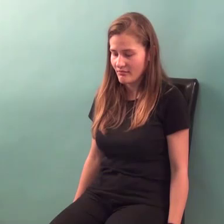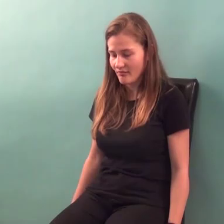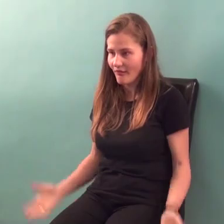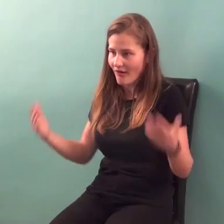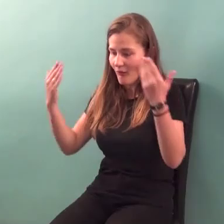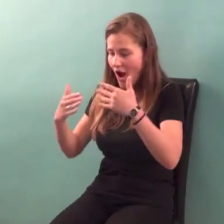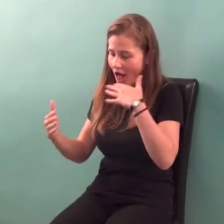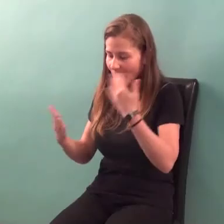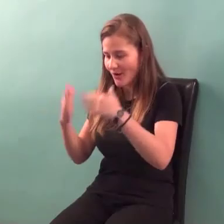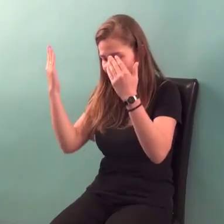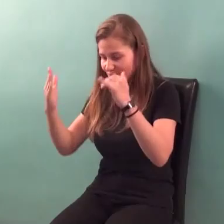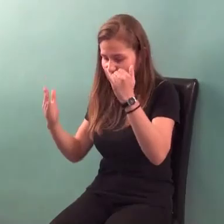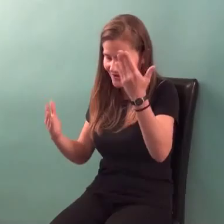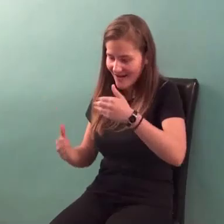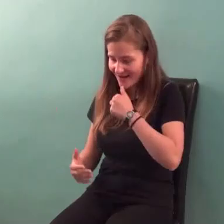Ściana ma taki kolor, jedna żółta, druga zielona.